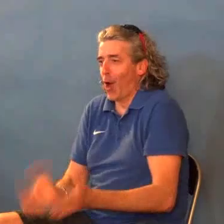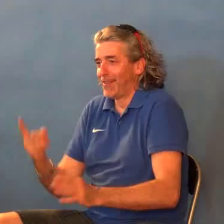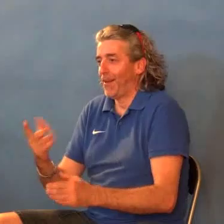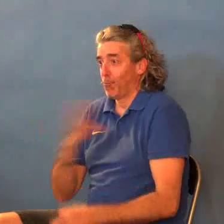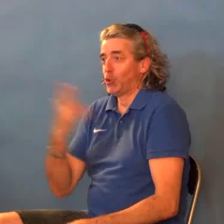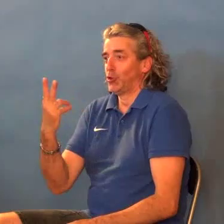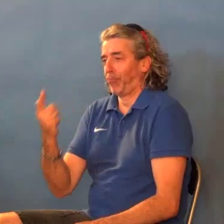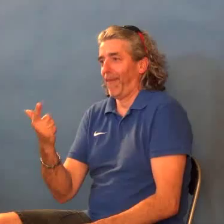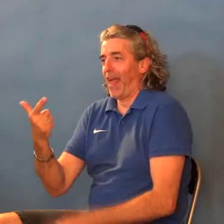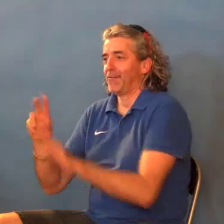Wcześniej były trzy kosze, teraz są tylko dwa kosze.